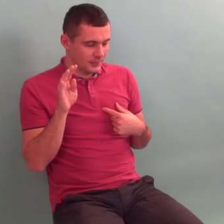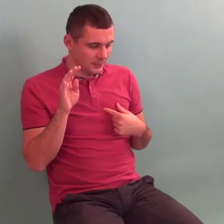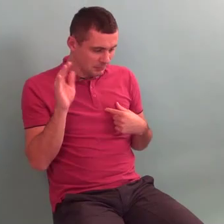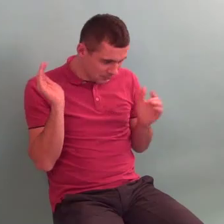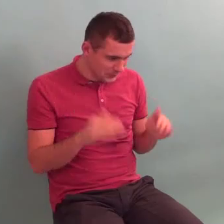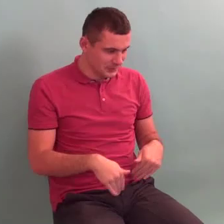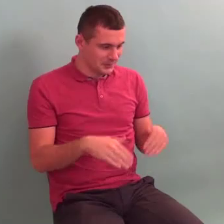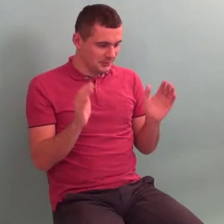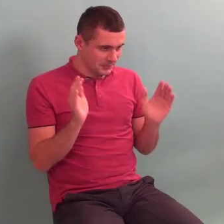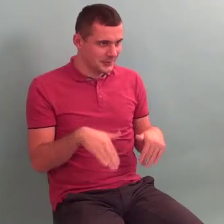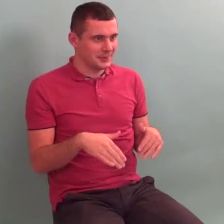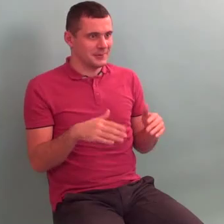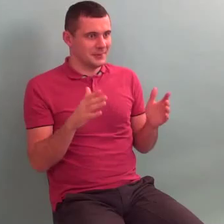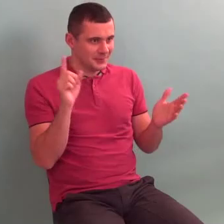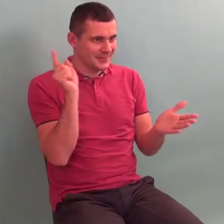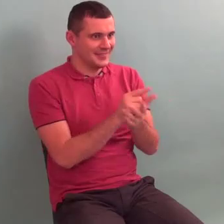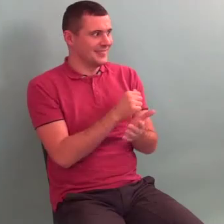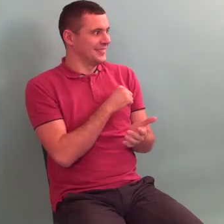Można, można. Udało się.